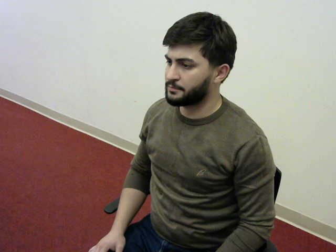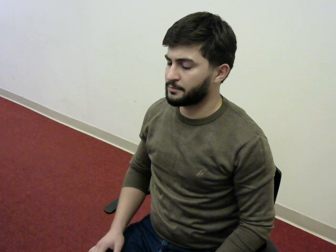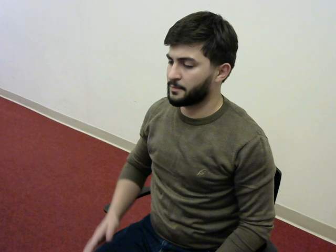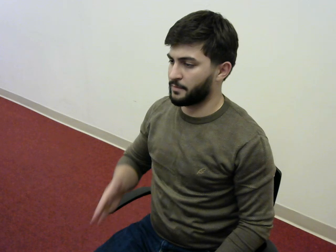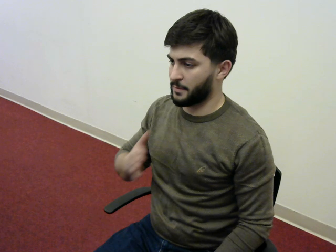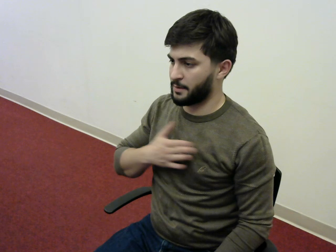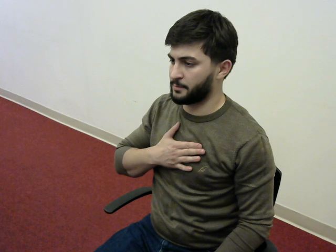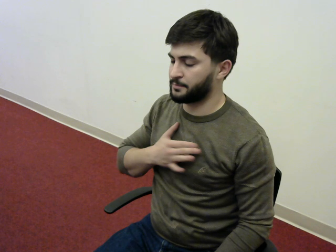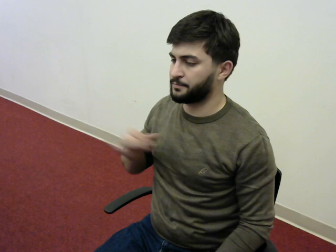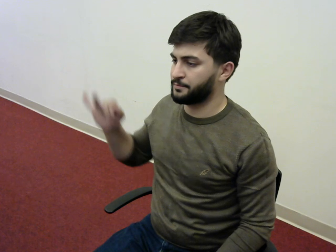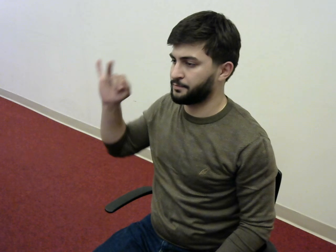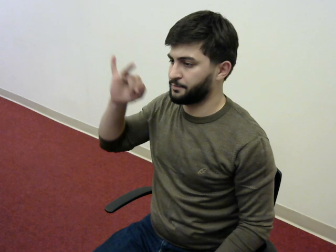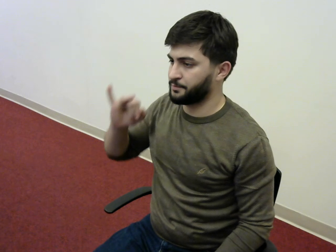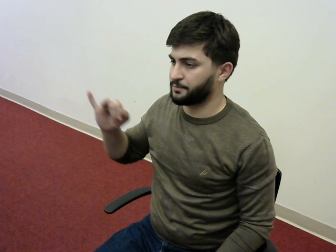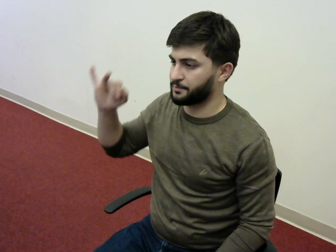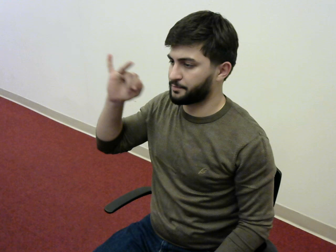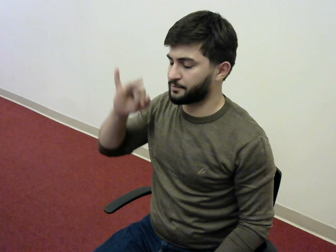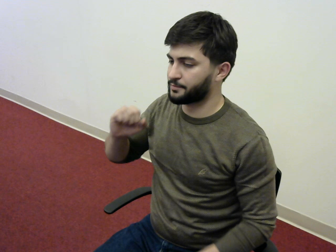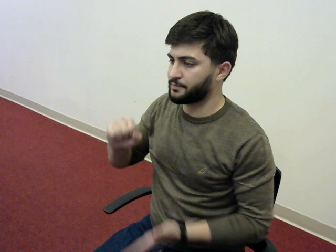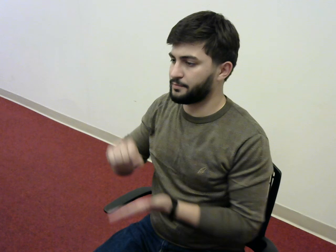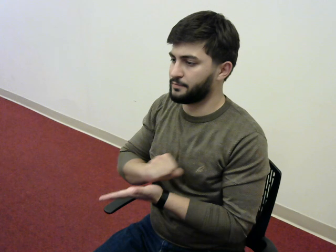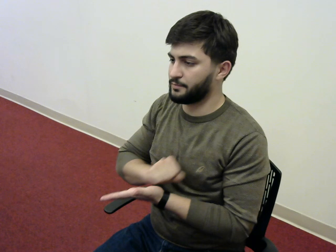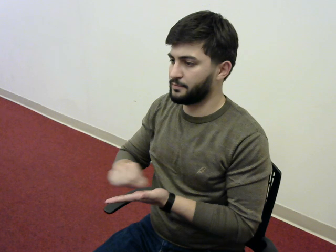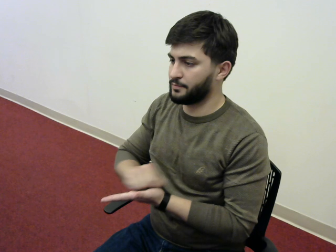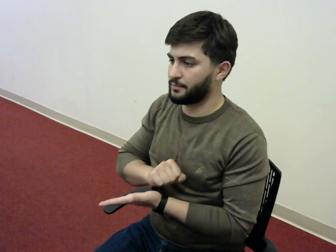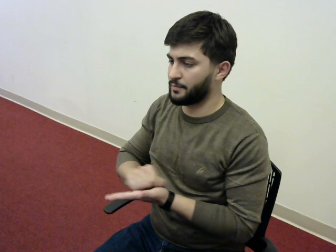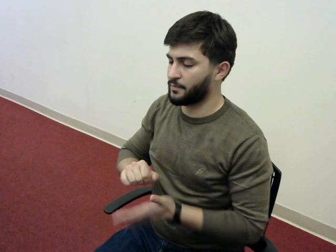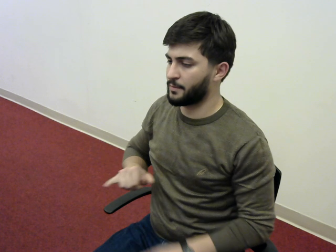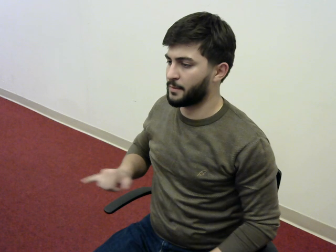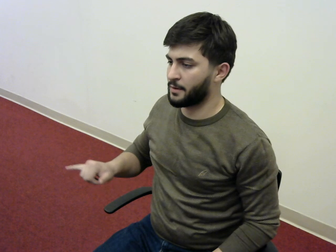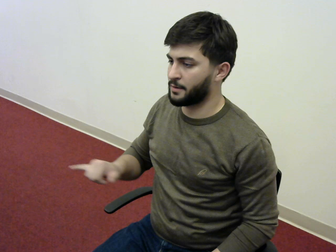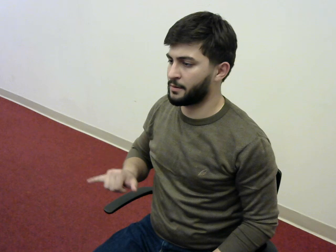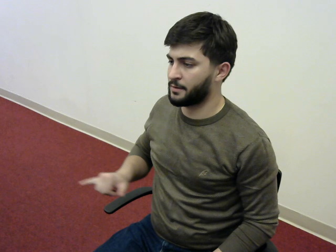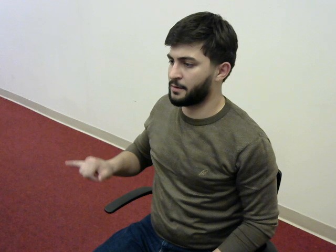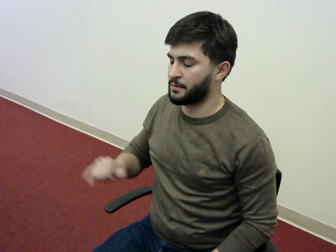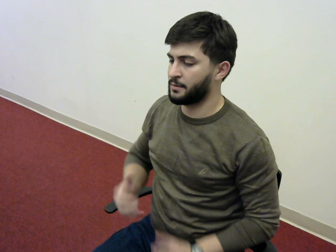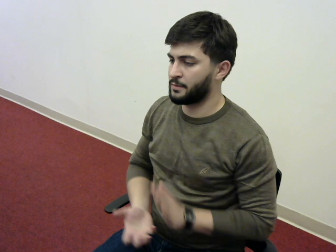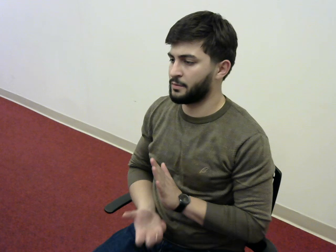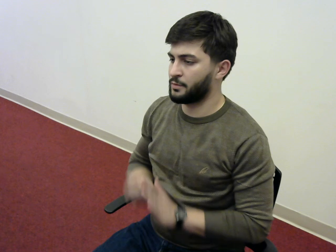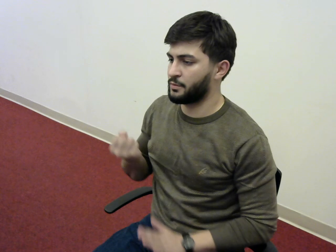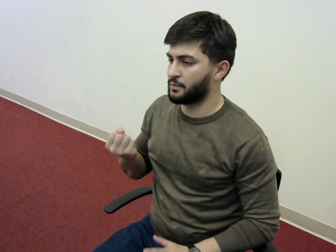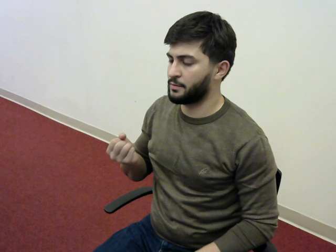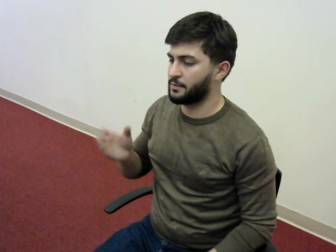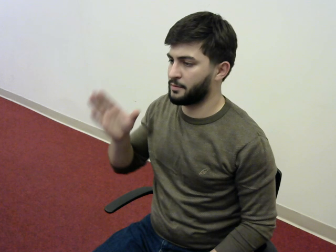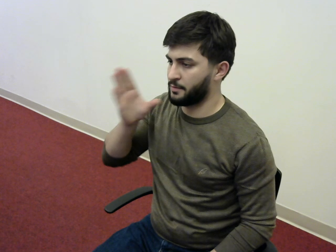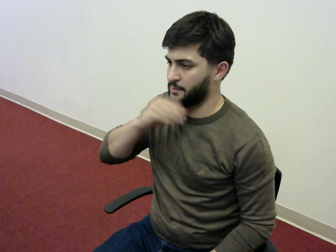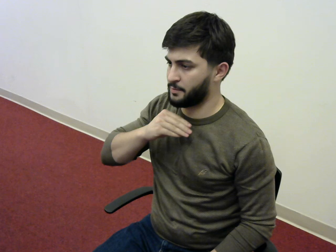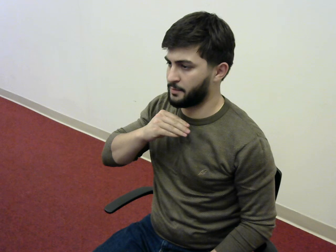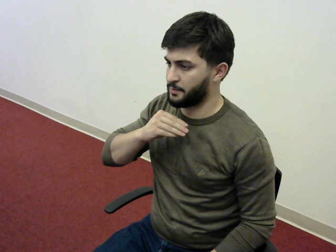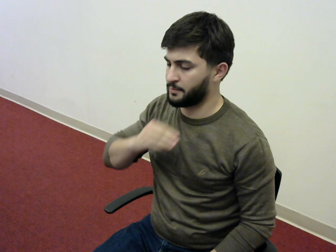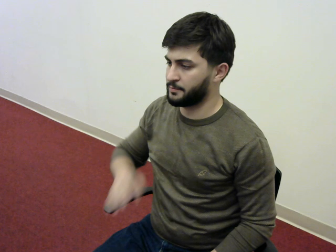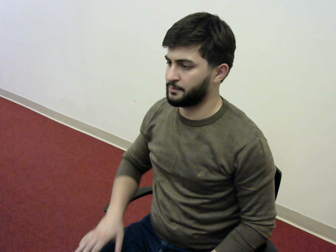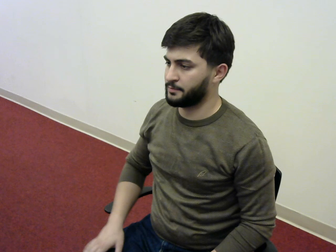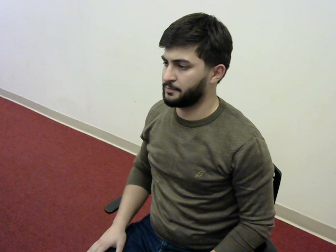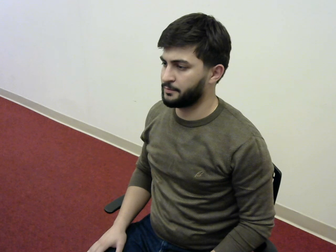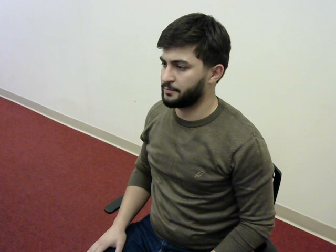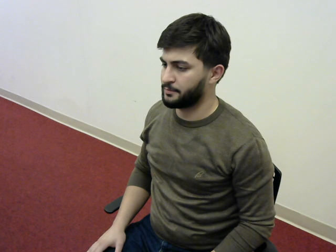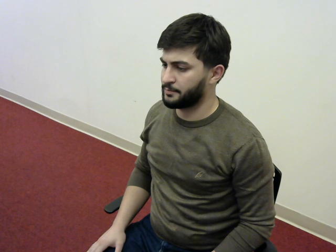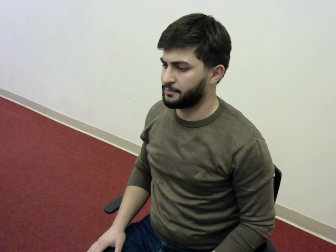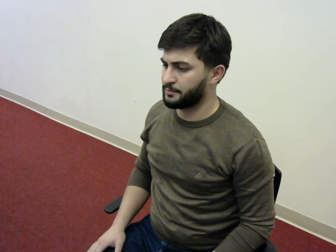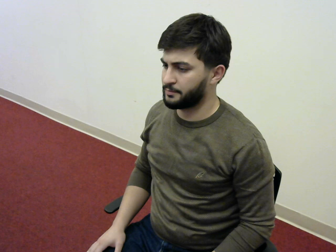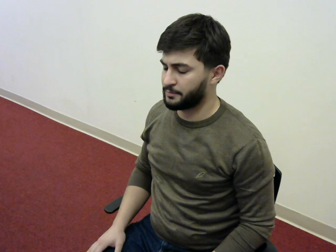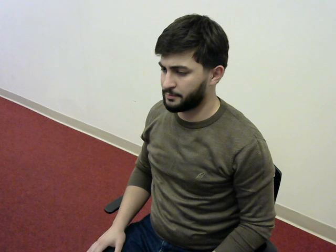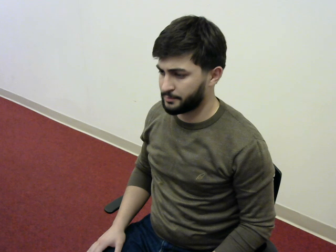Mən tarix sənədləri hardan götürə bilərəm?